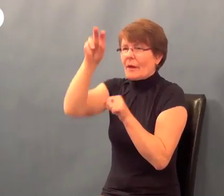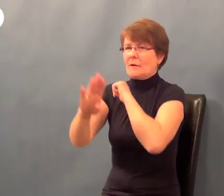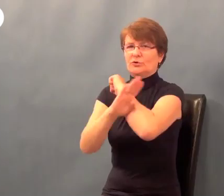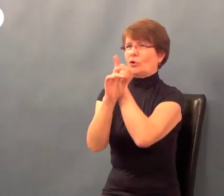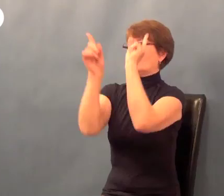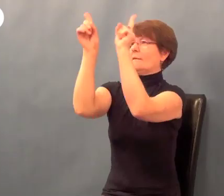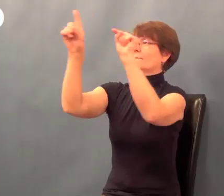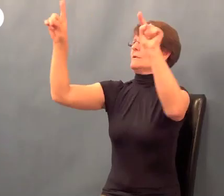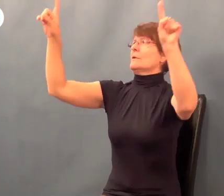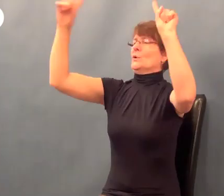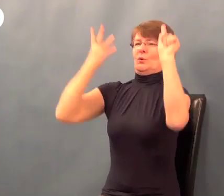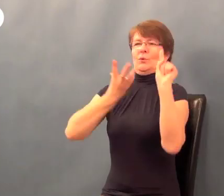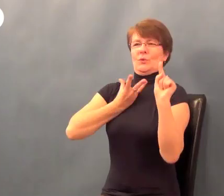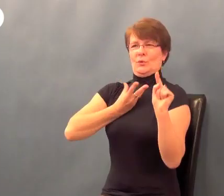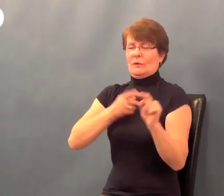Pod konarami drzewa ulżyło mu.